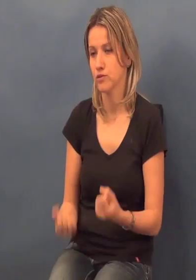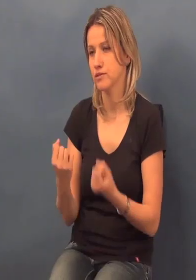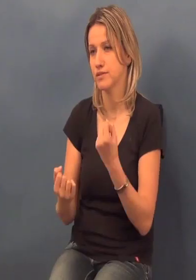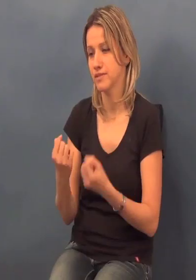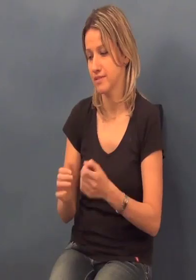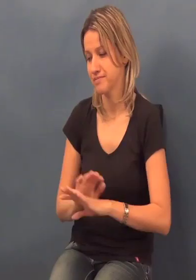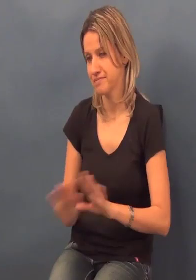Trudno.